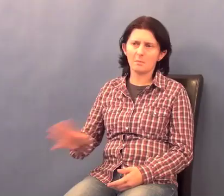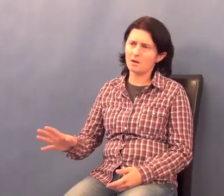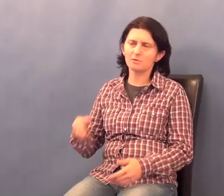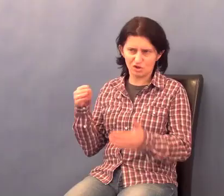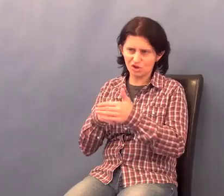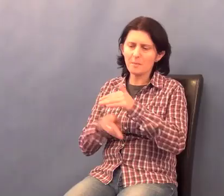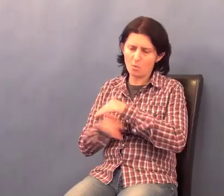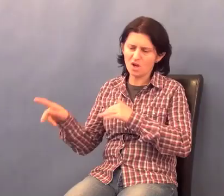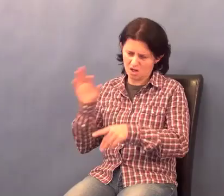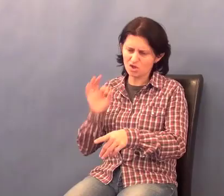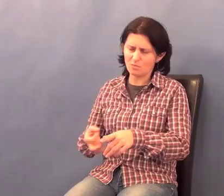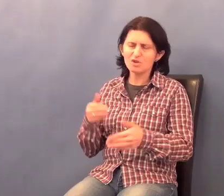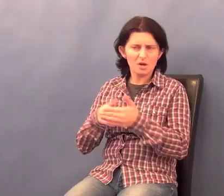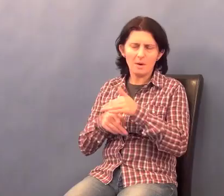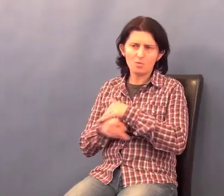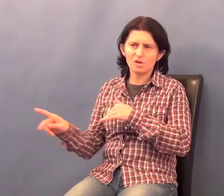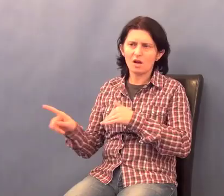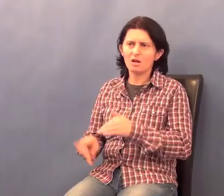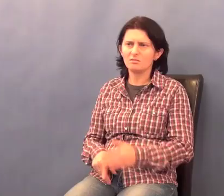Trzeba uciekać, dobrze, trzeba uciekać.